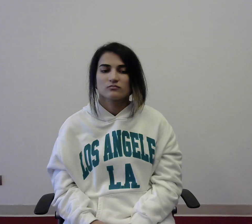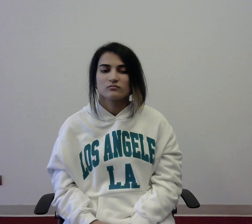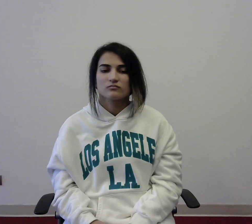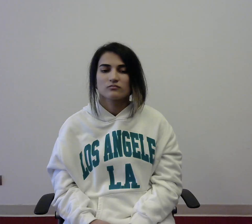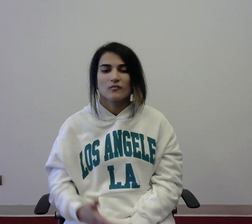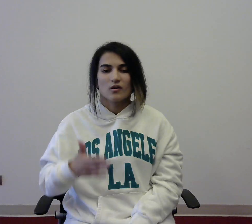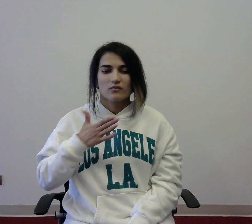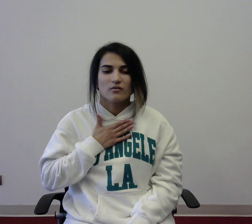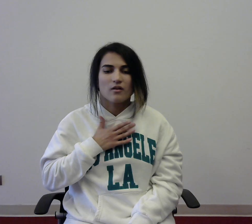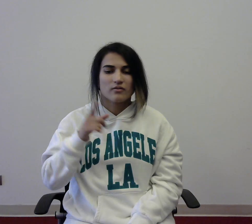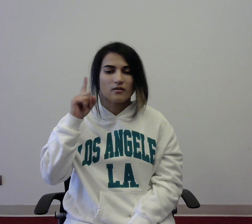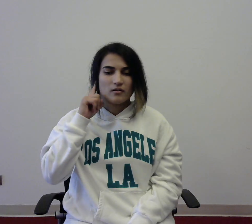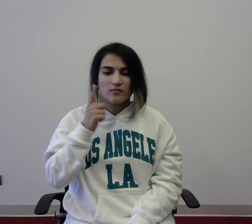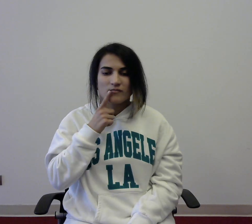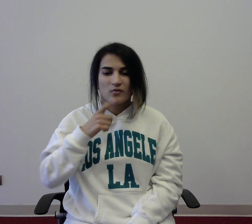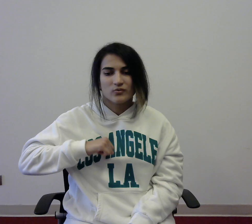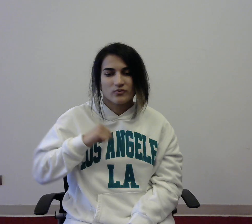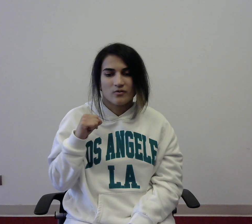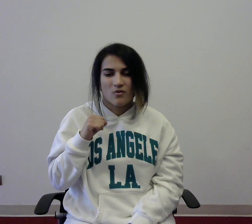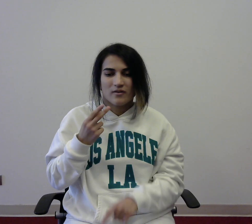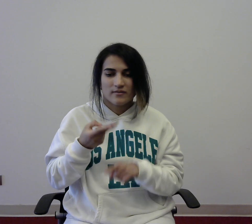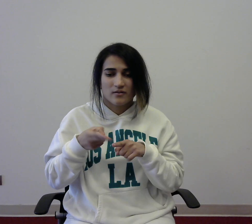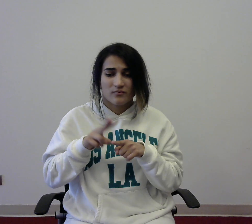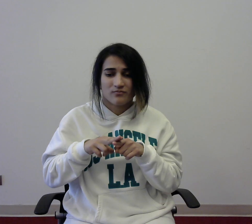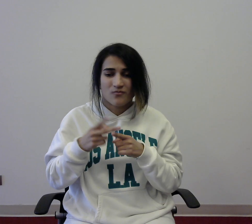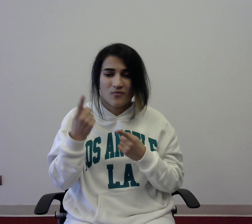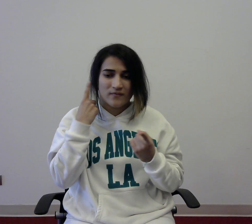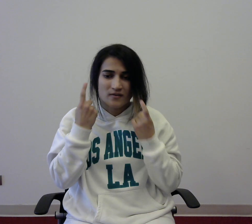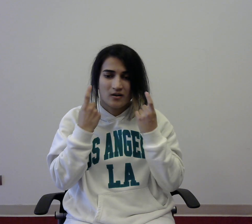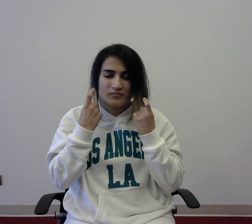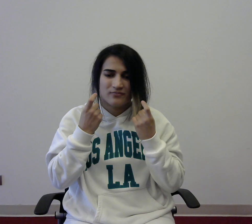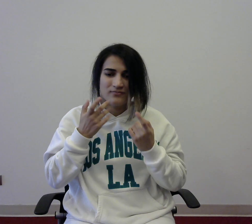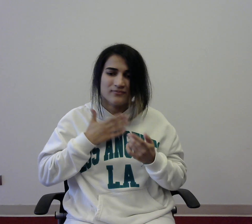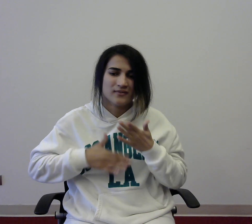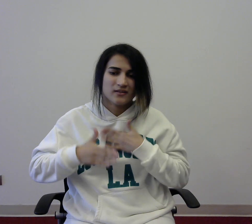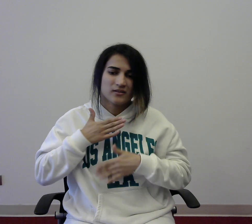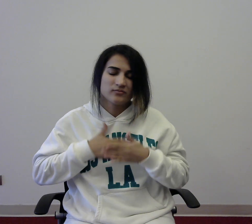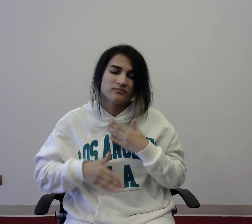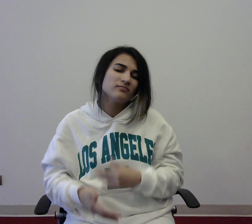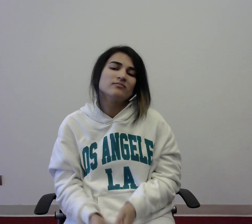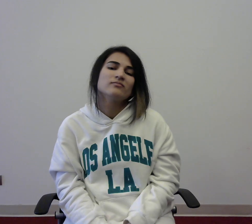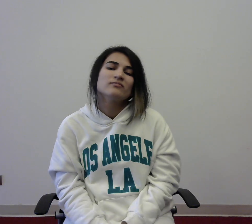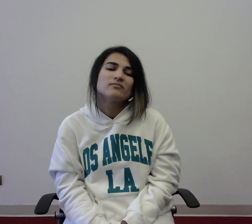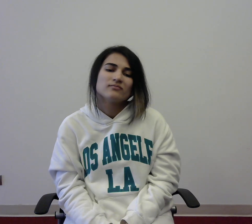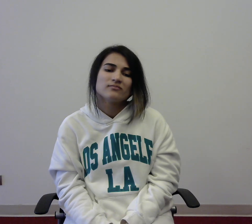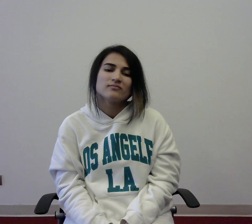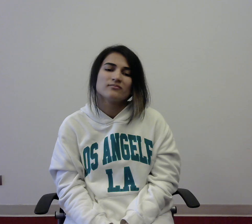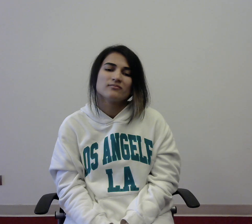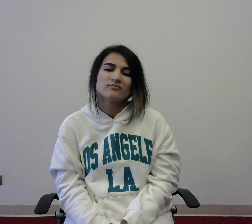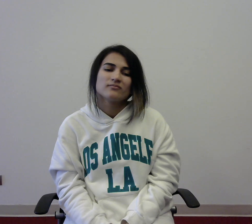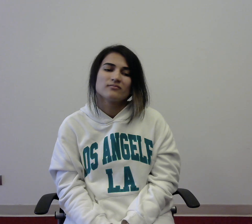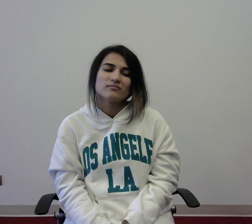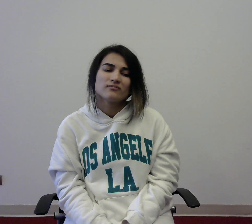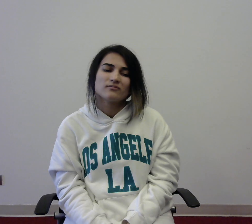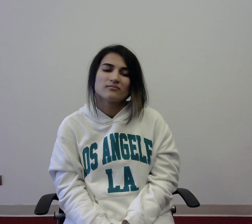Mənim eşitmə məhdudiyyətli dostlarım bu xəbərə sevinəcək